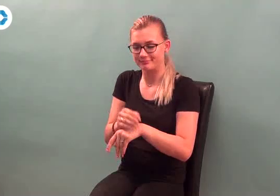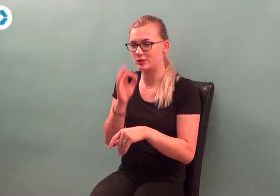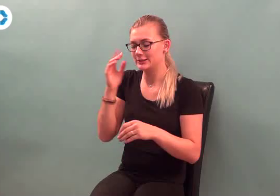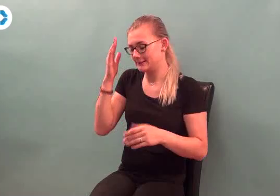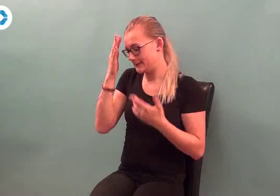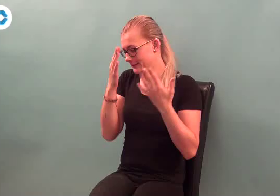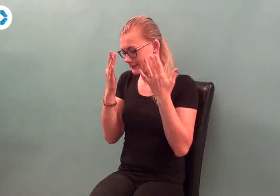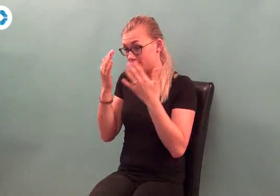Kot myśli, zastanawia się.